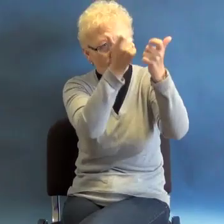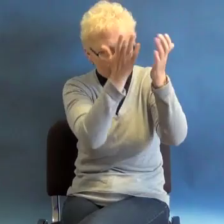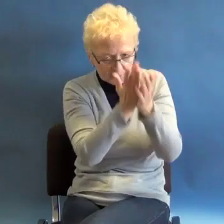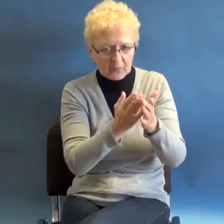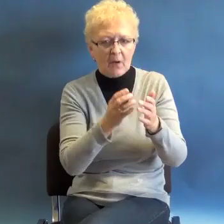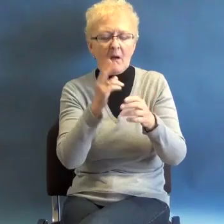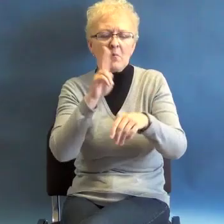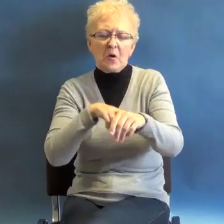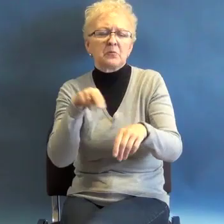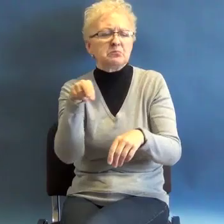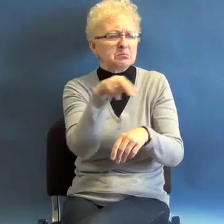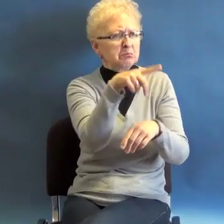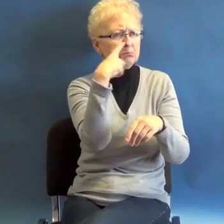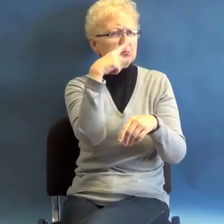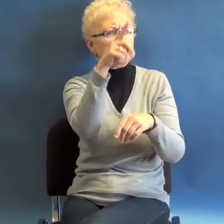Policjant przechodząc, zauważył rozbitą szybę.